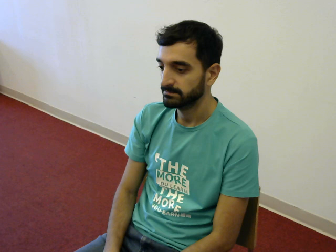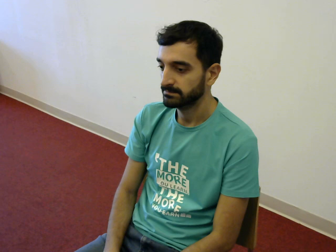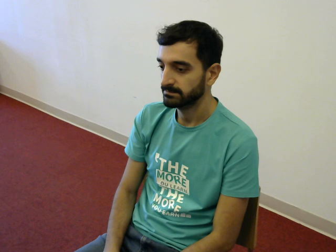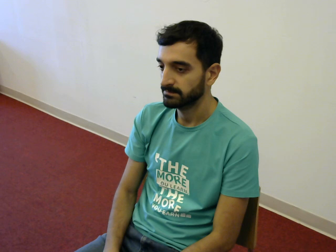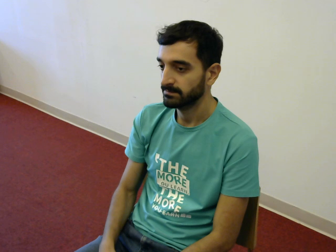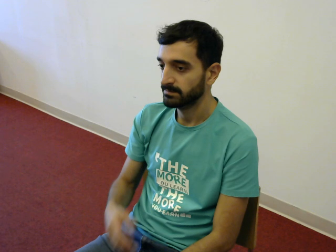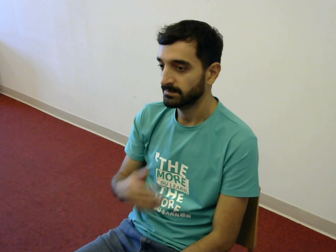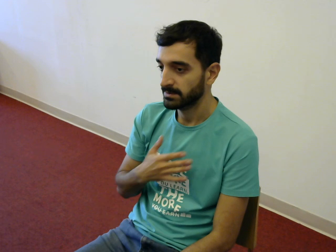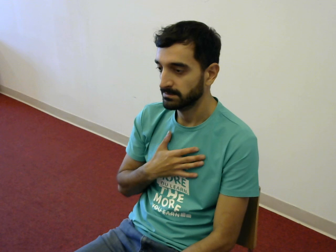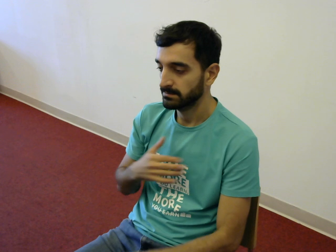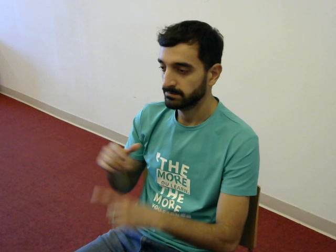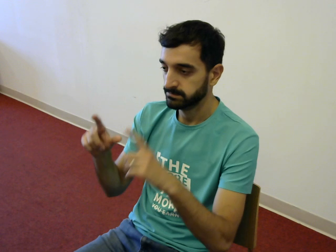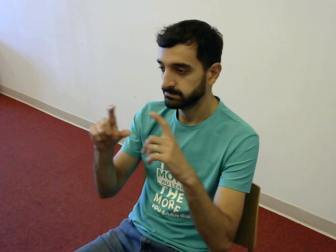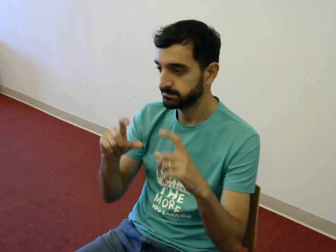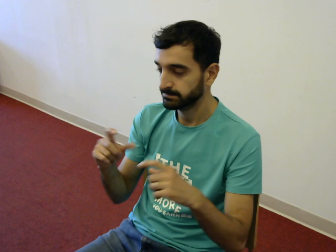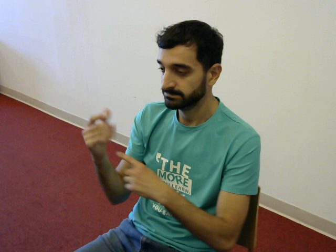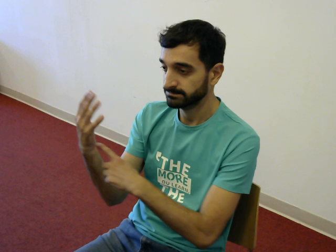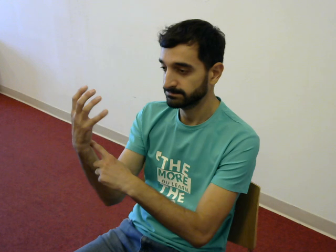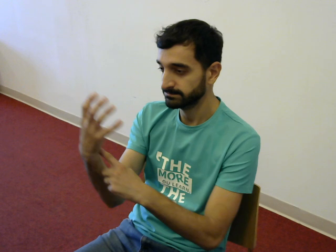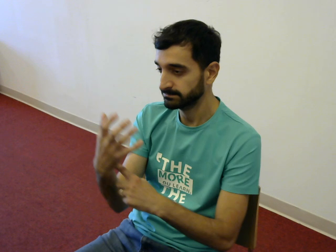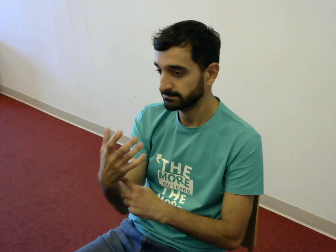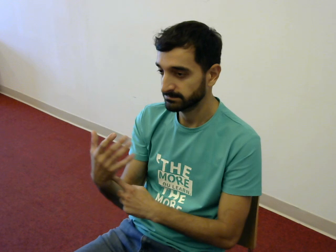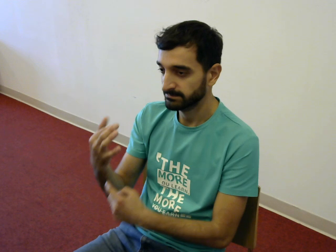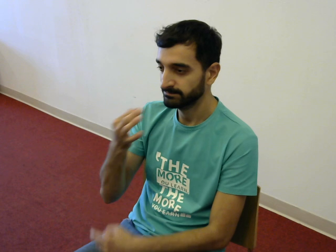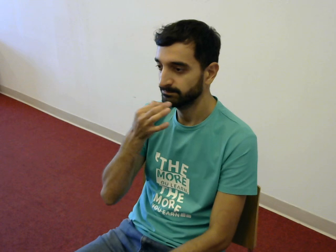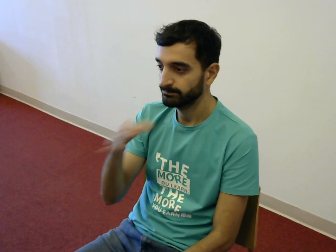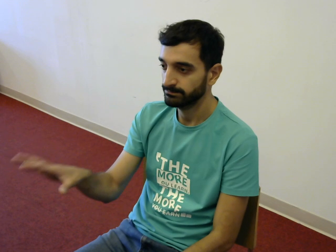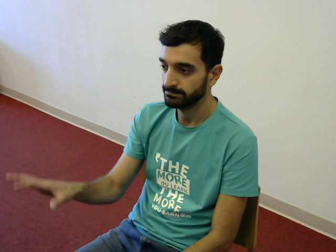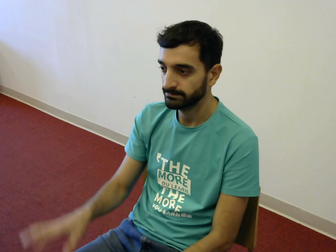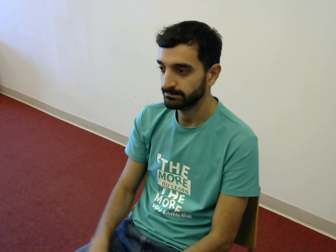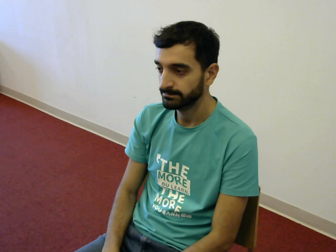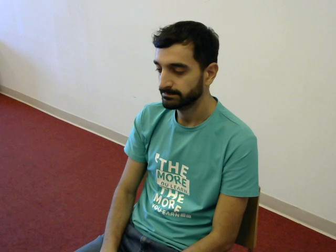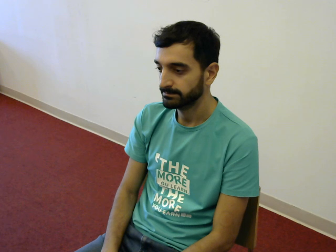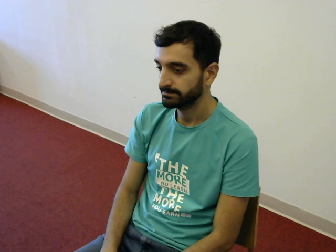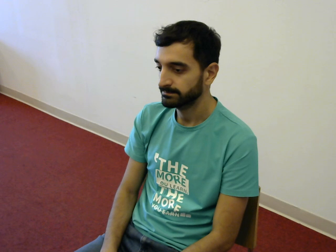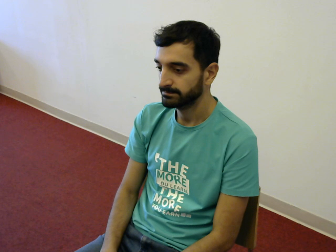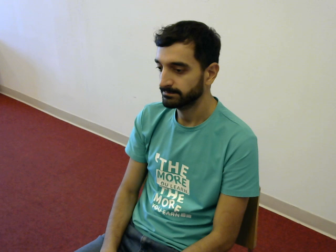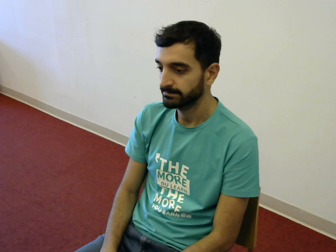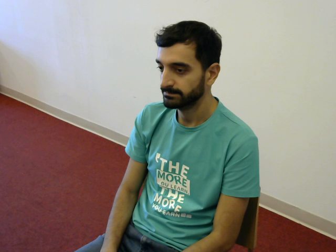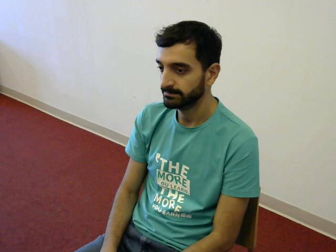Mənim şəkil çəkdirməkdən xoşum gəlir